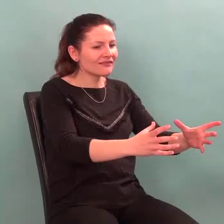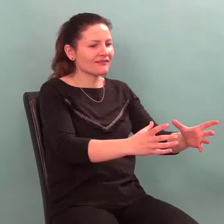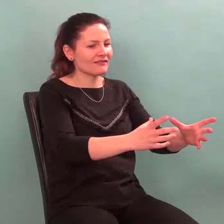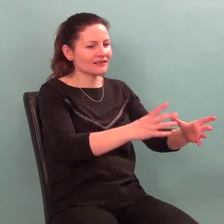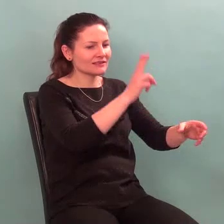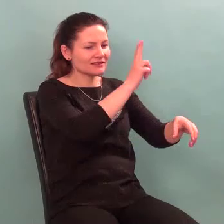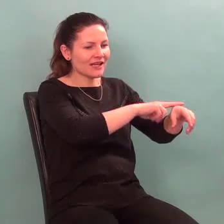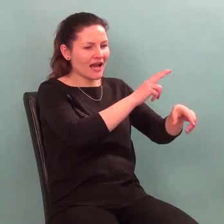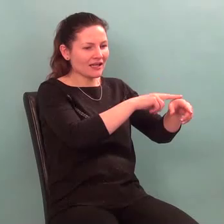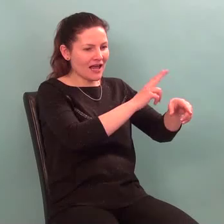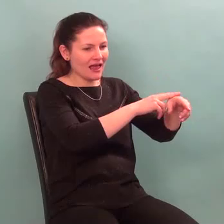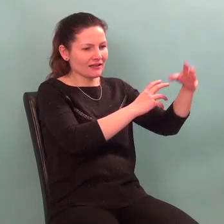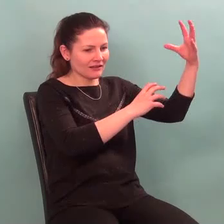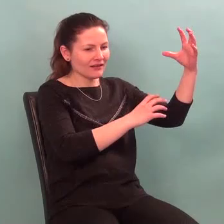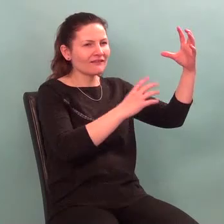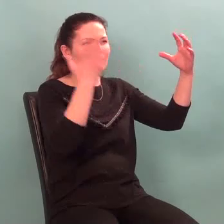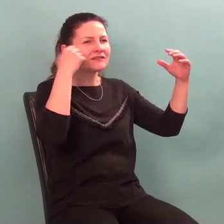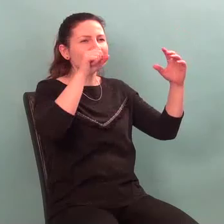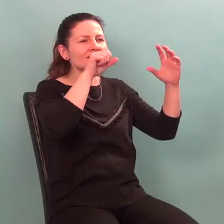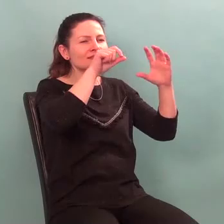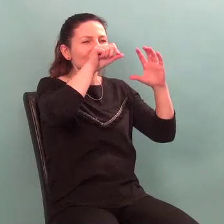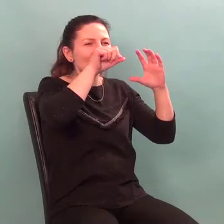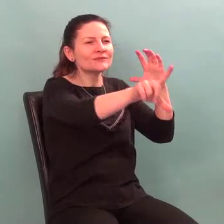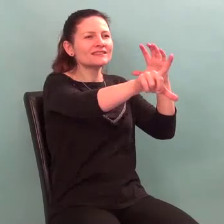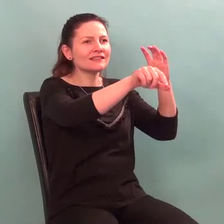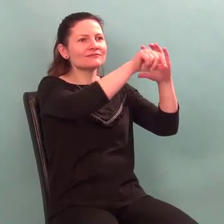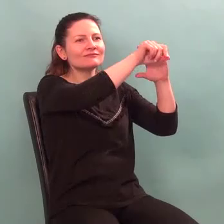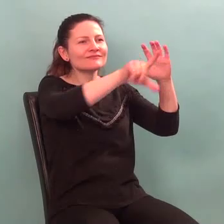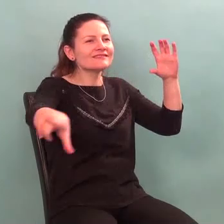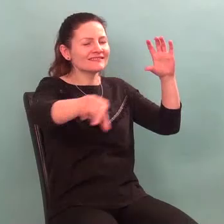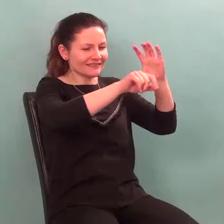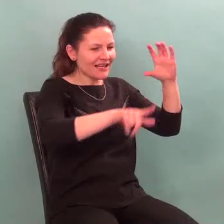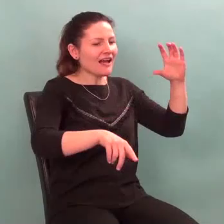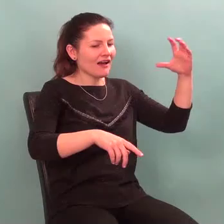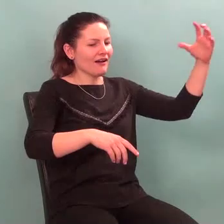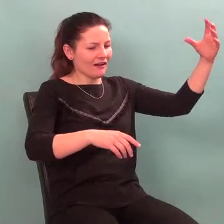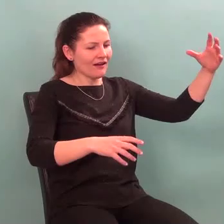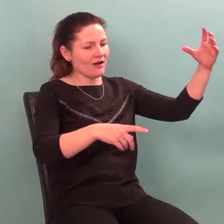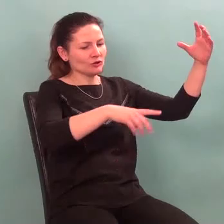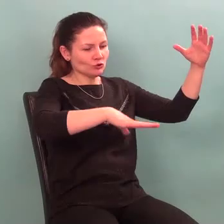Obok wisi zegar, taki stary, z wyskakującym ptaszkiem.